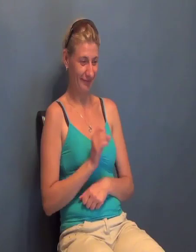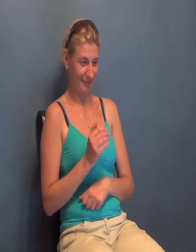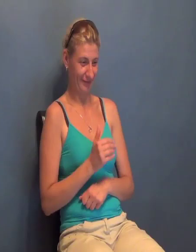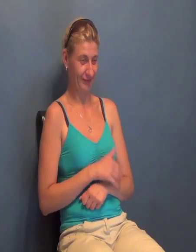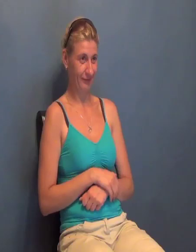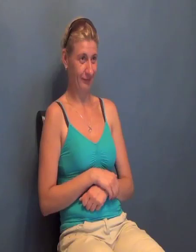Może.